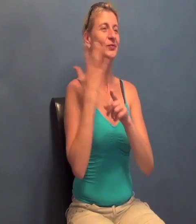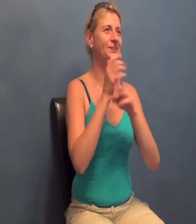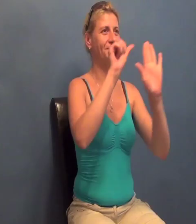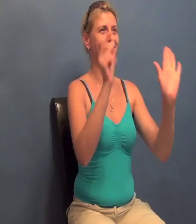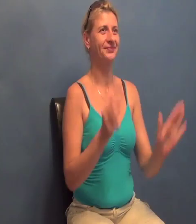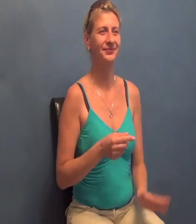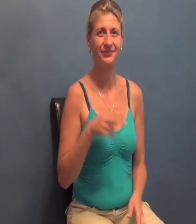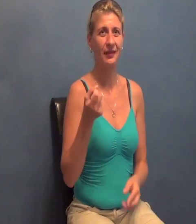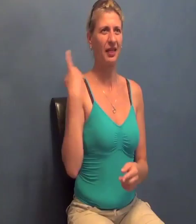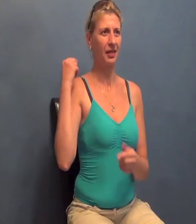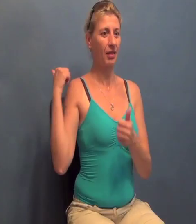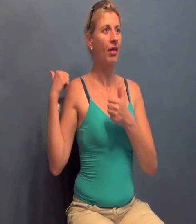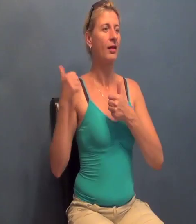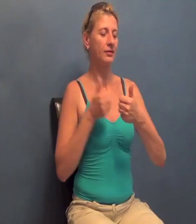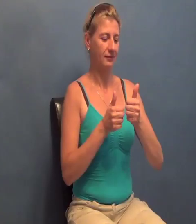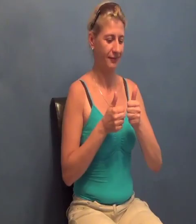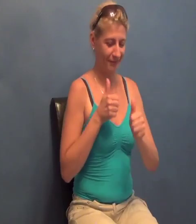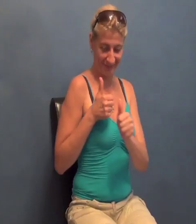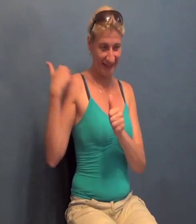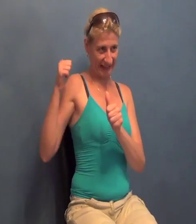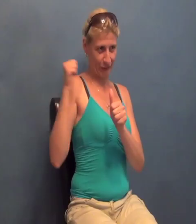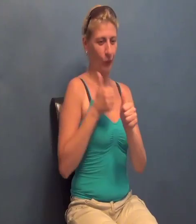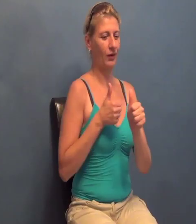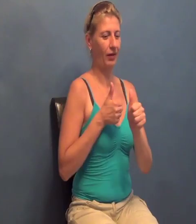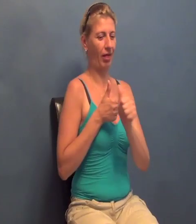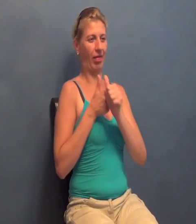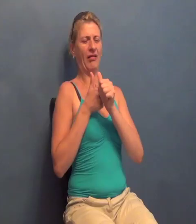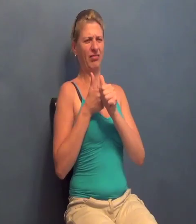Uderza w policjanta stojącego z tyłu.